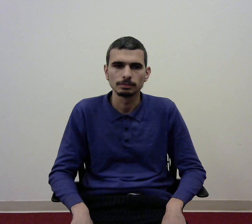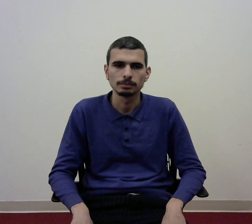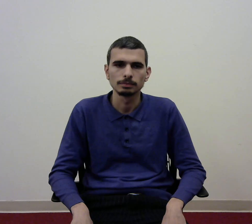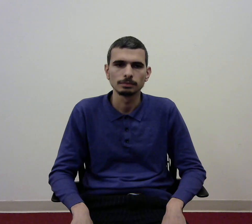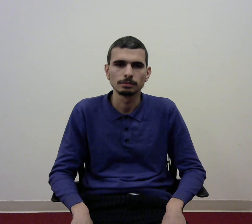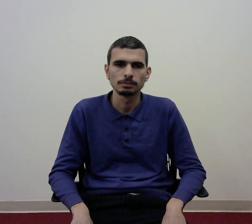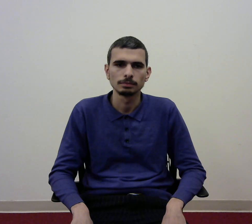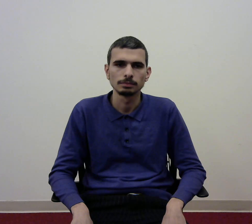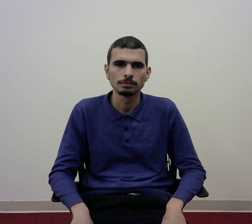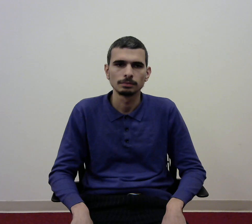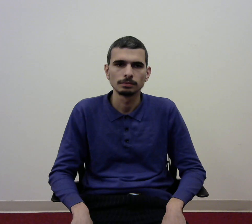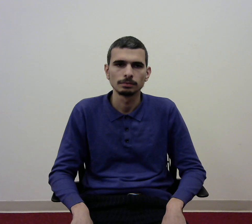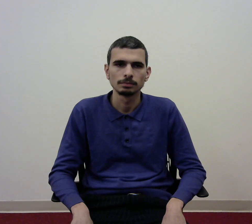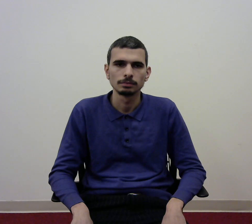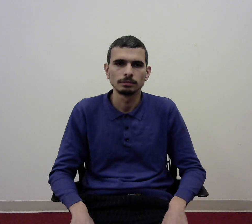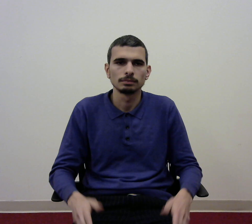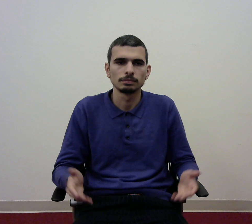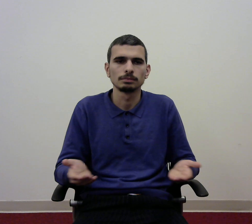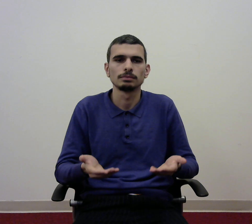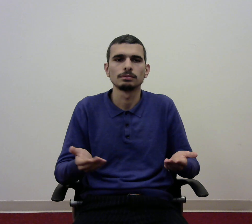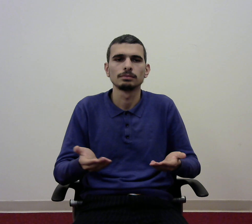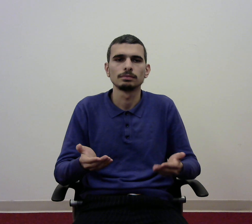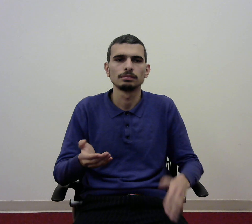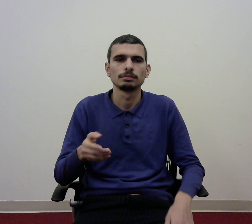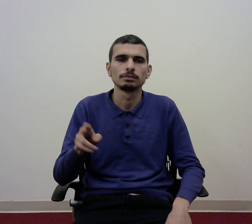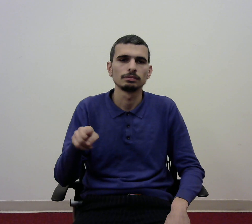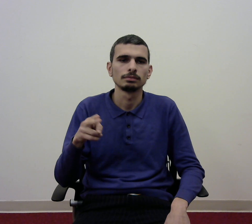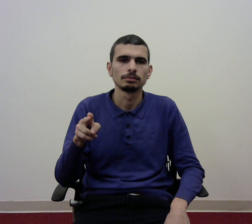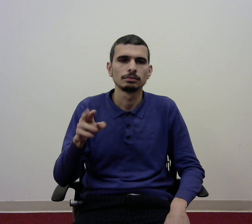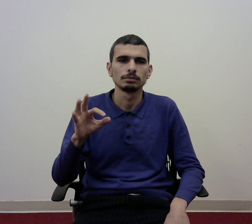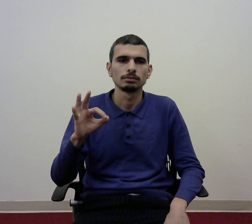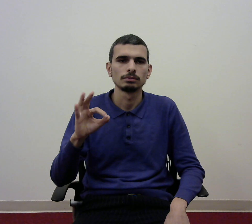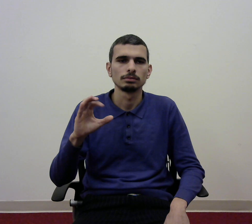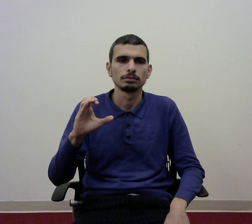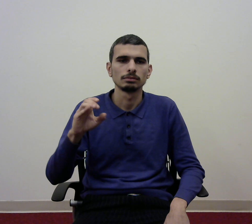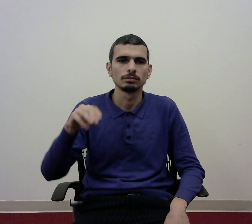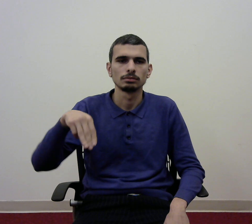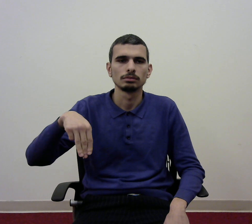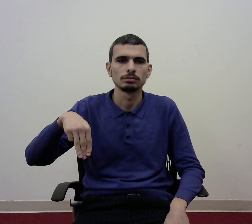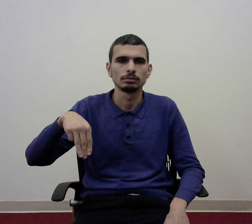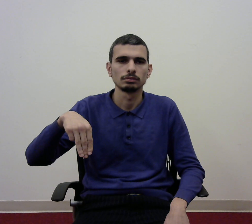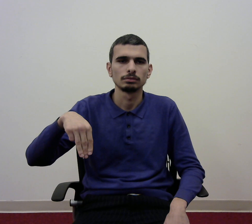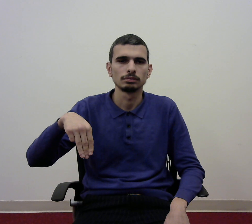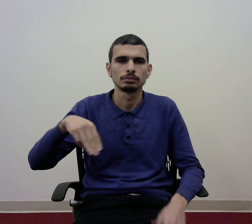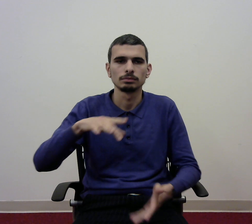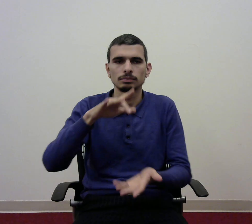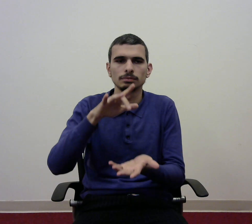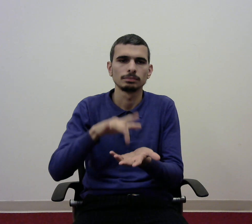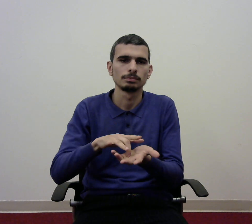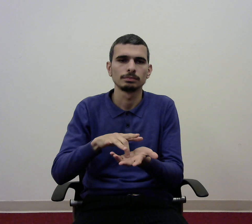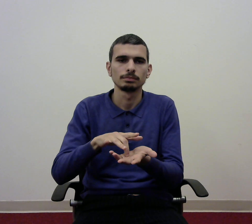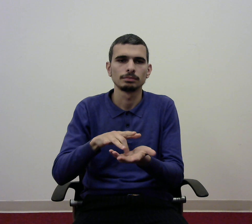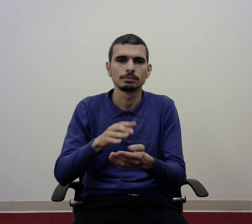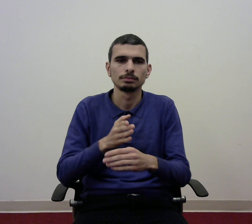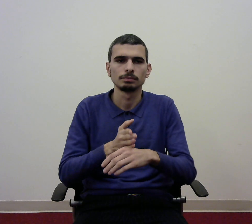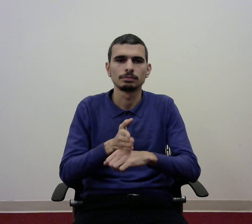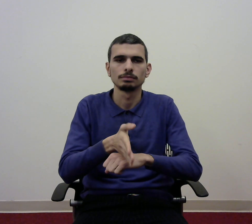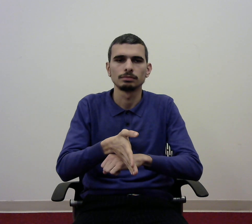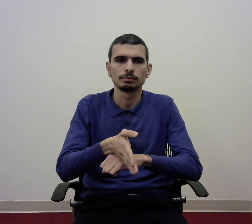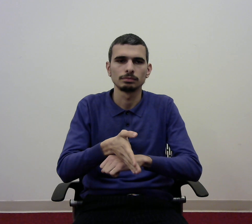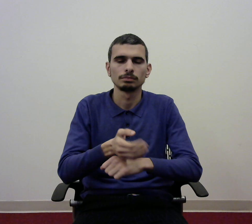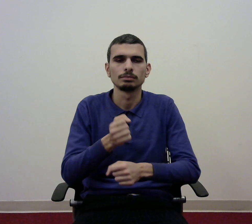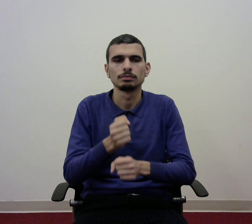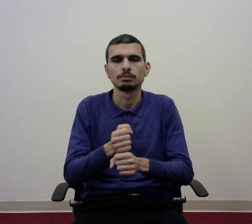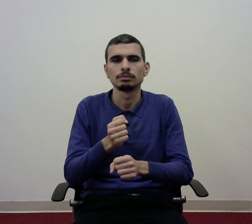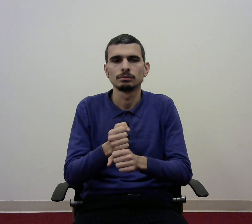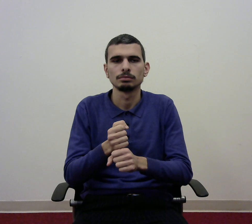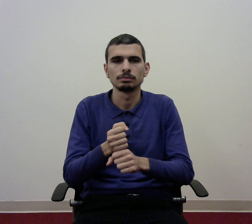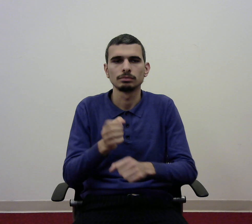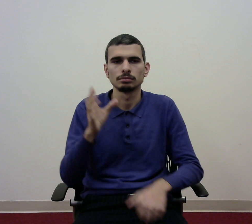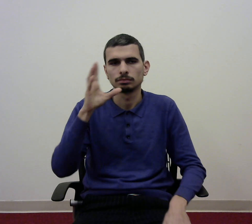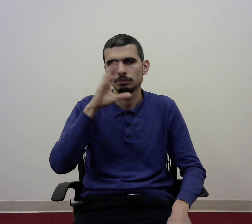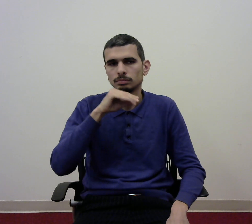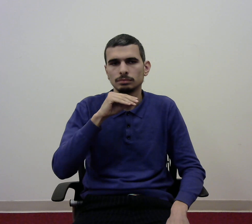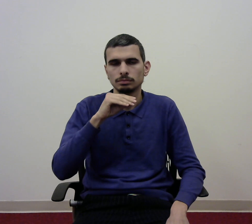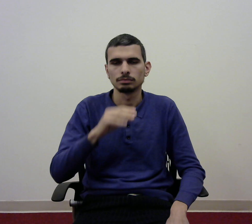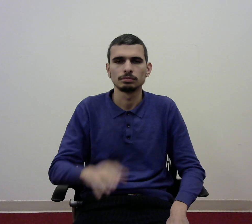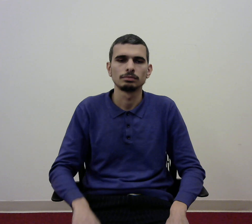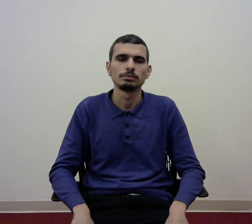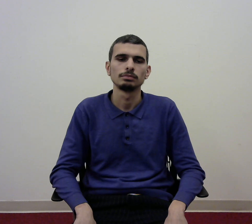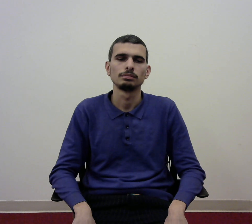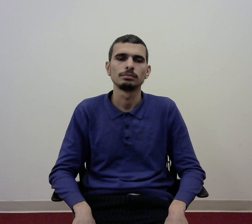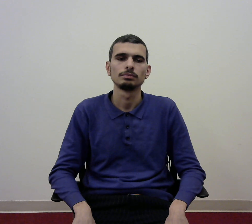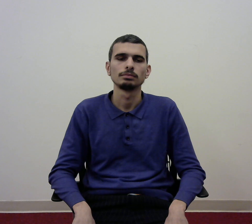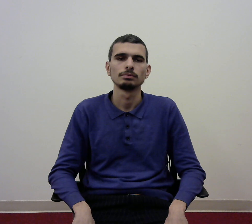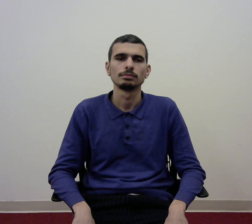Hansı DOST Mərkəzlərinə müraciət edə bilərəm?